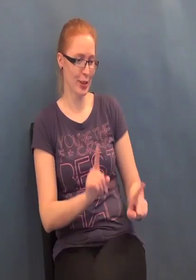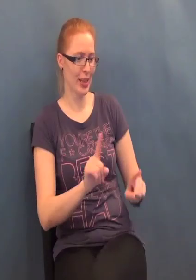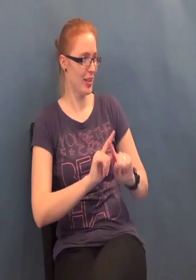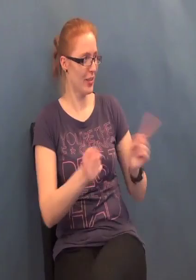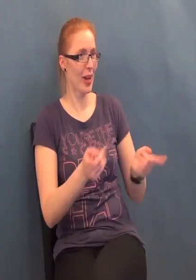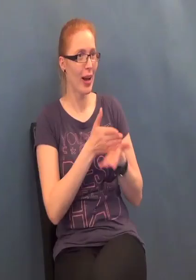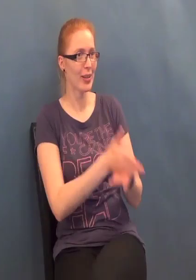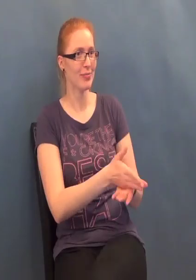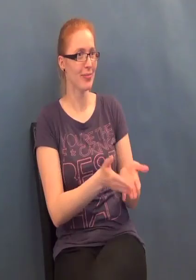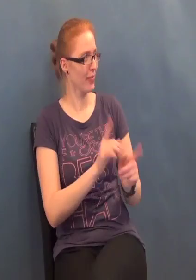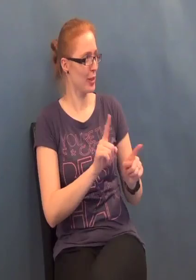To znaczy, że nie wolno pomagać?